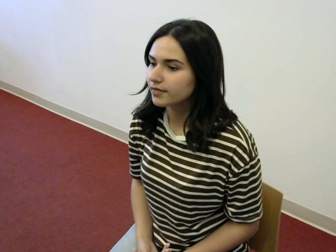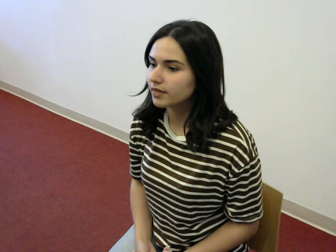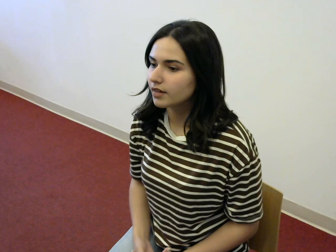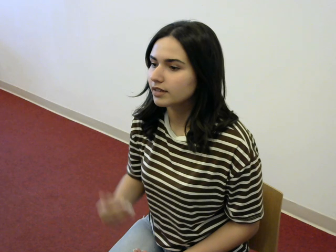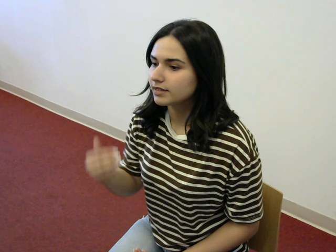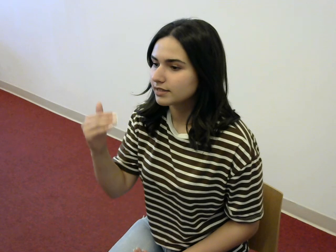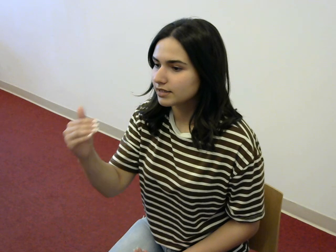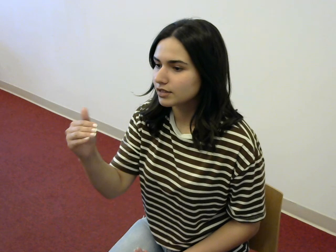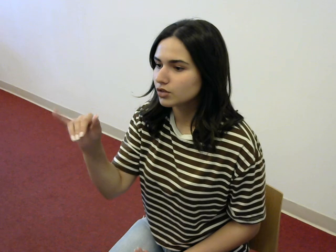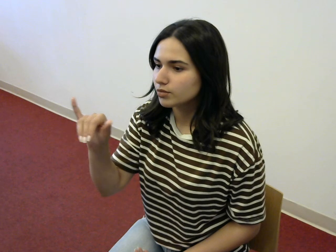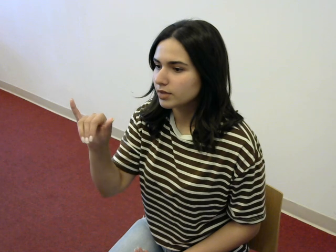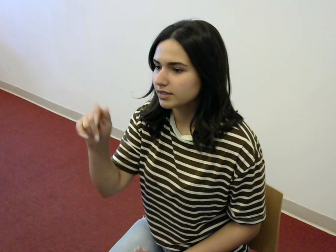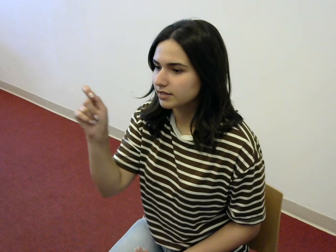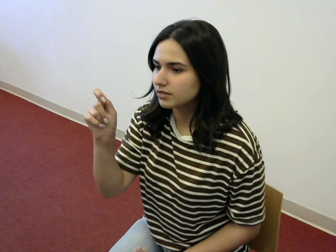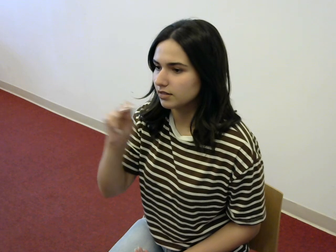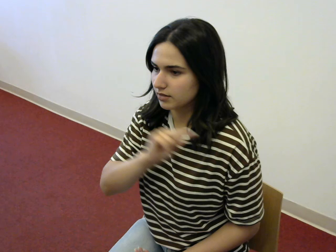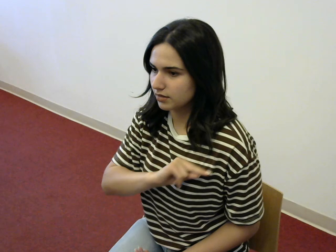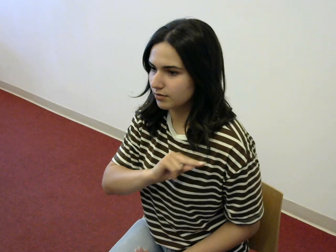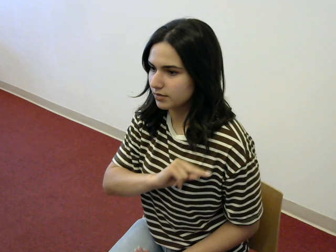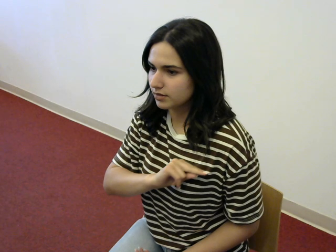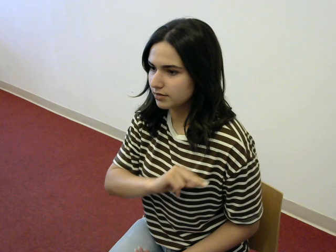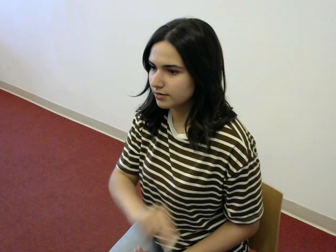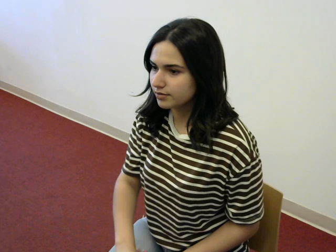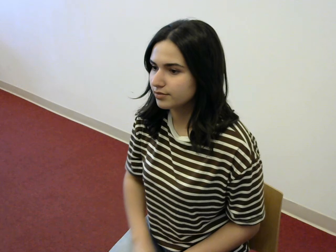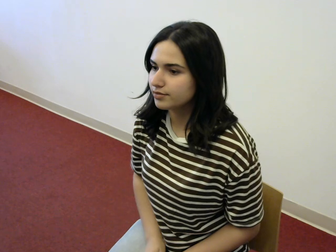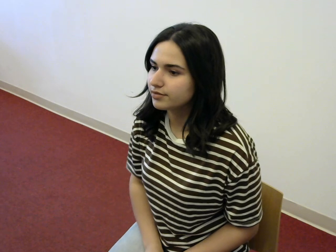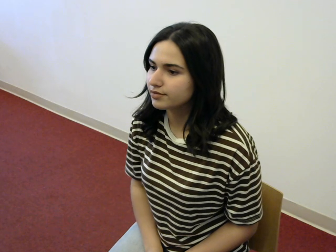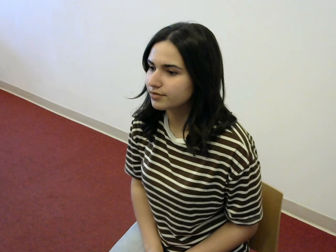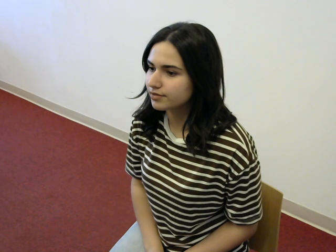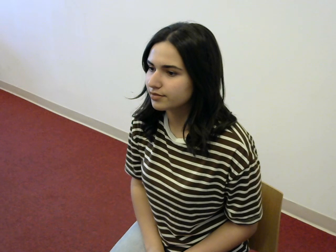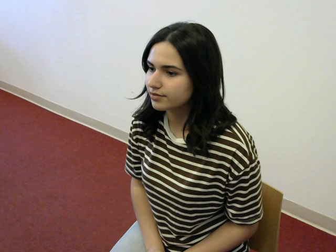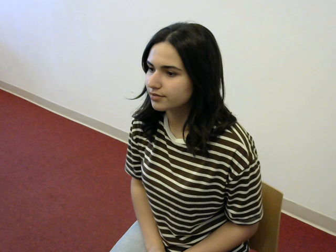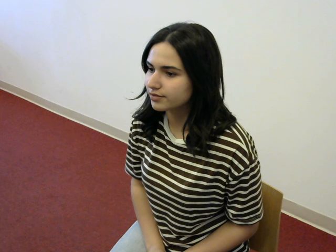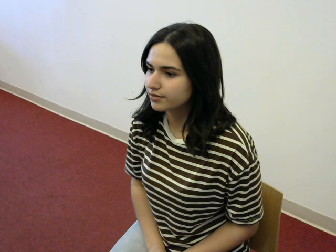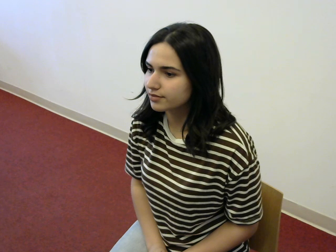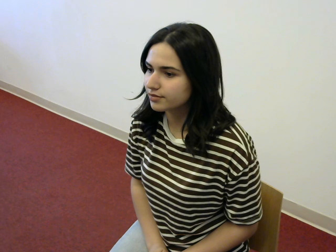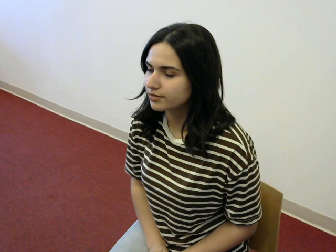Siz həftə sonu işləyirsiz?